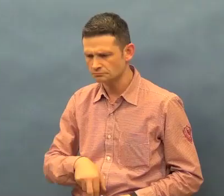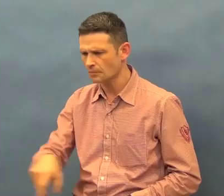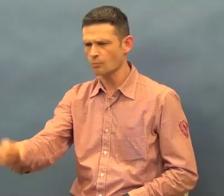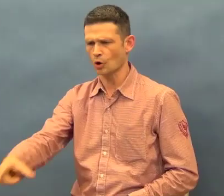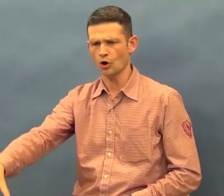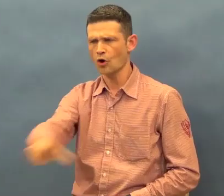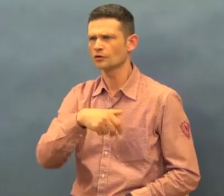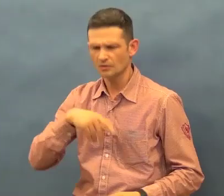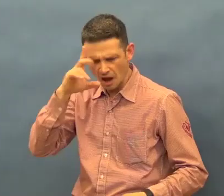Poszedł dalej, a tam są płoty.